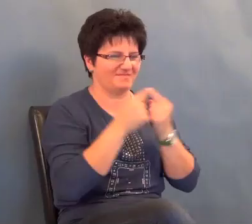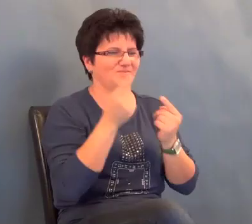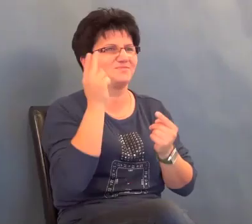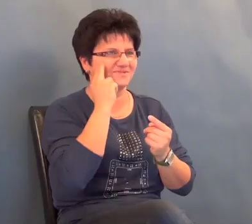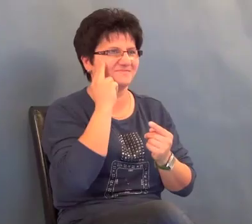Już rozumiem.